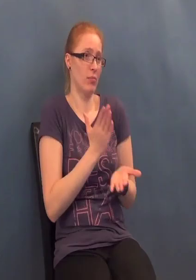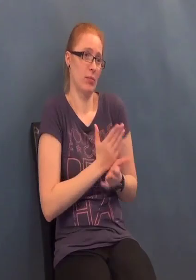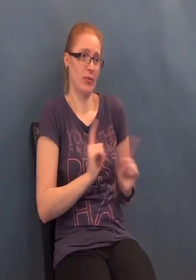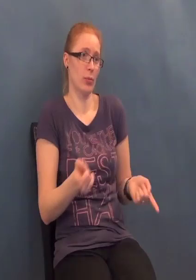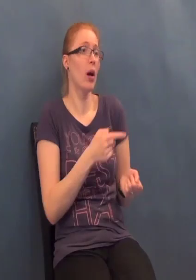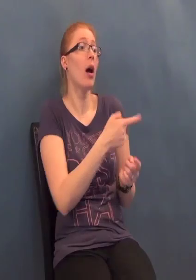Nie wolno pomagać.